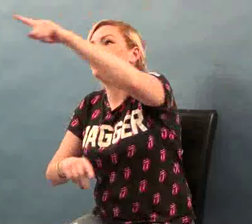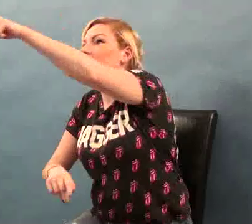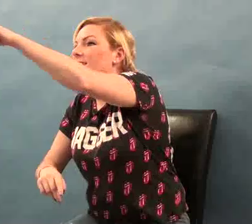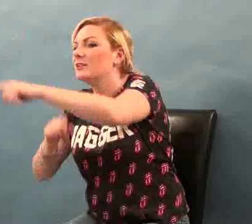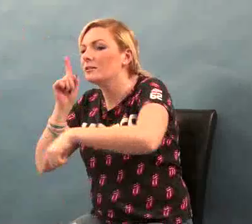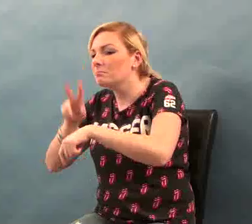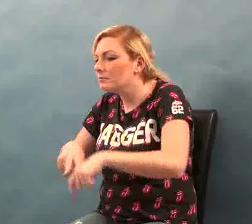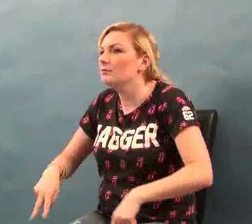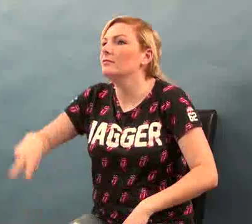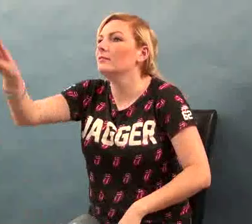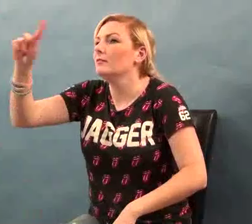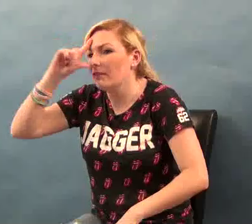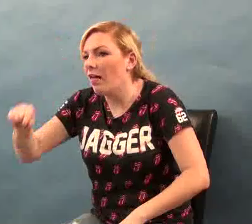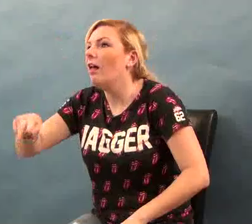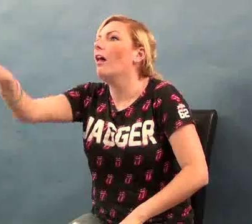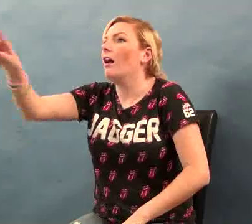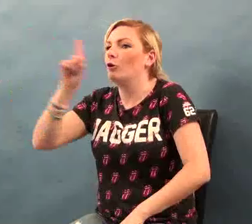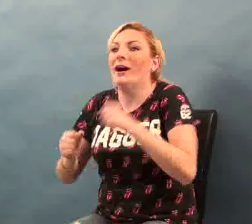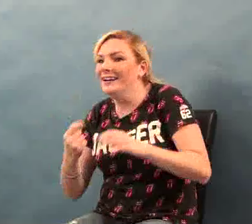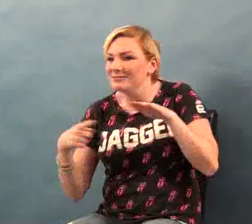Policjant odwraca wzrok, a chłopiec ucieka.